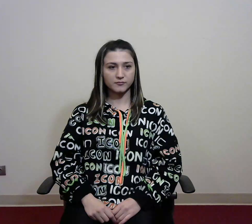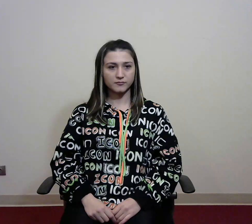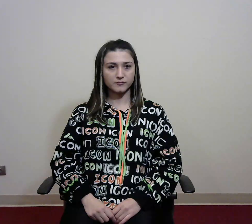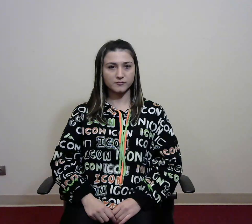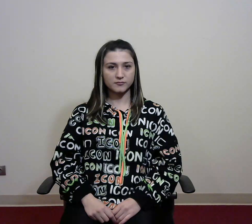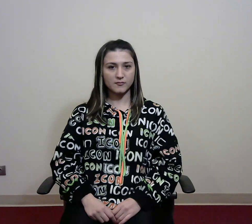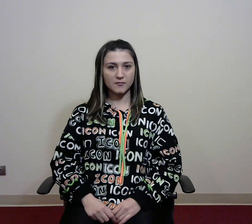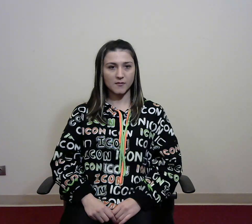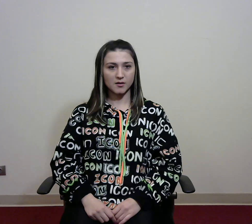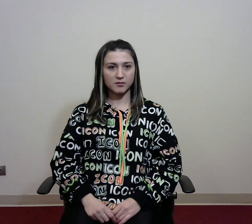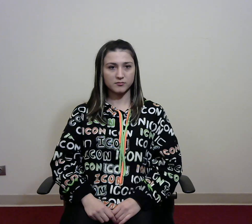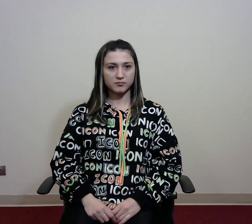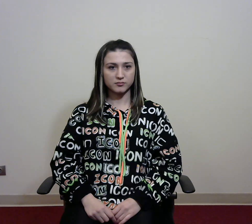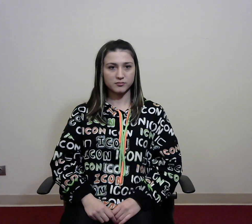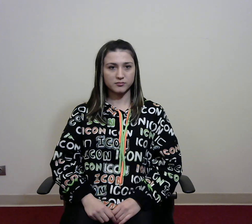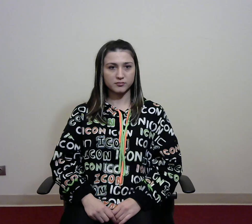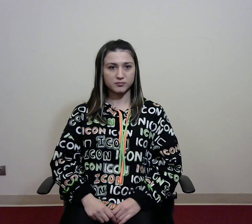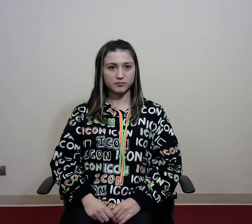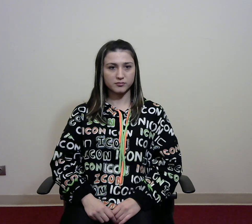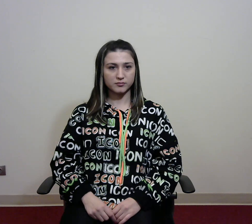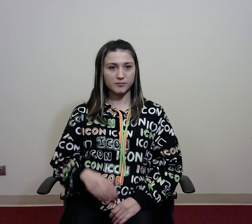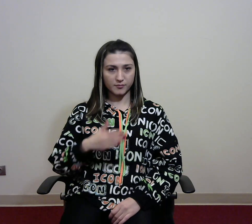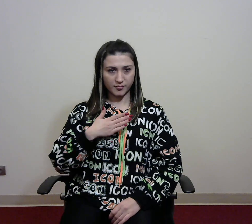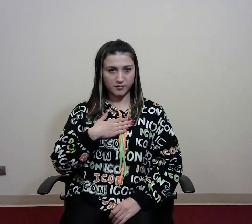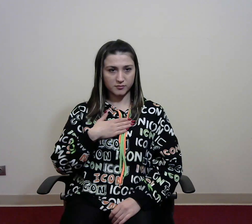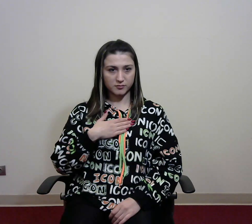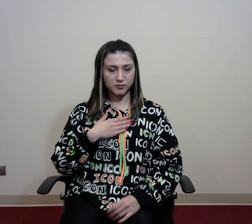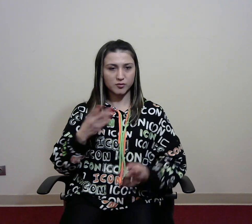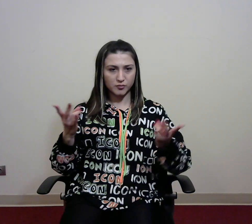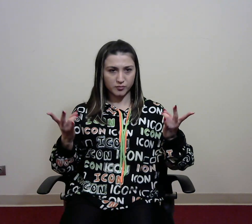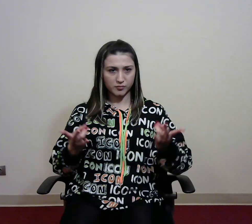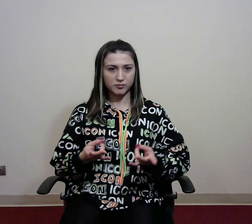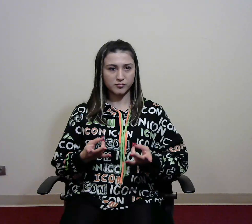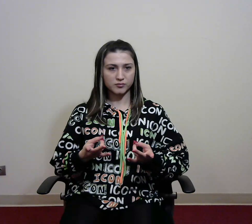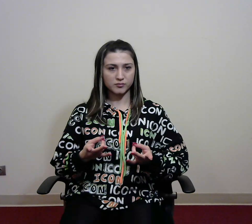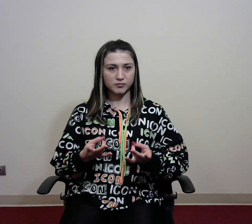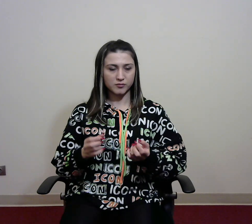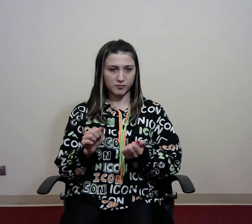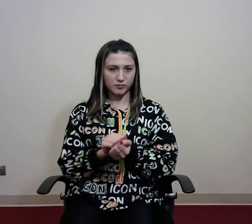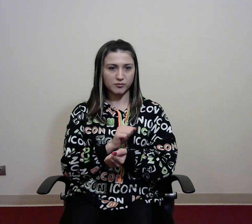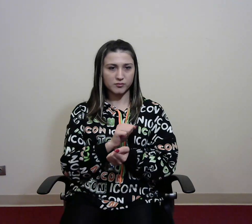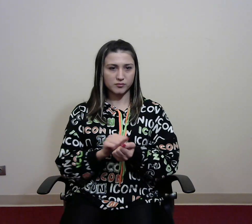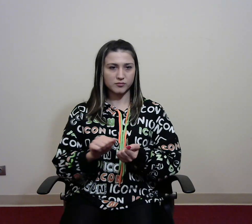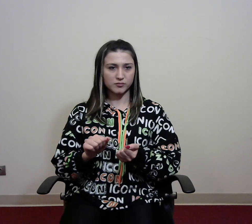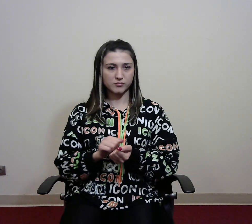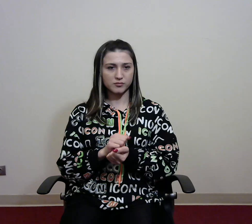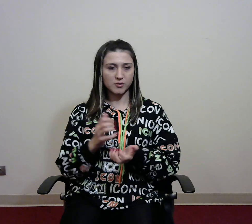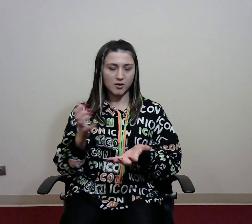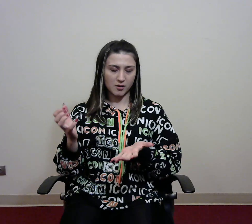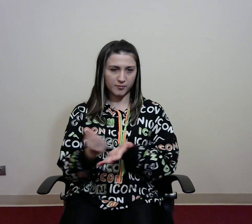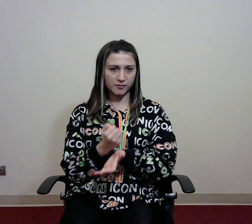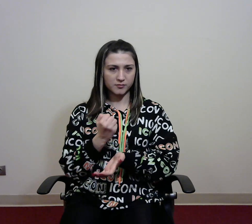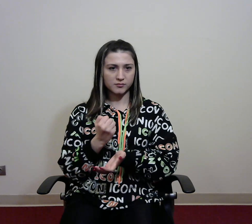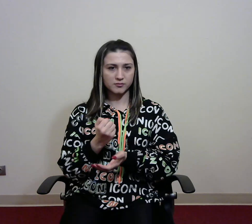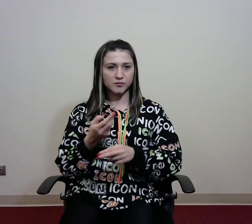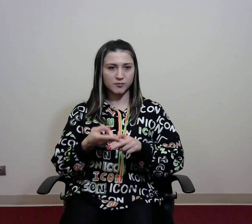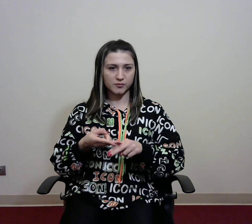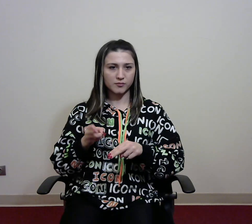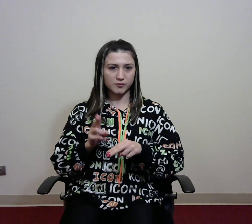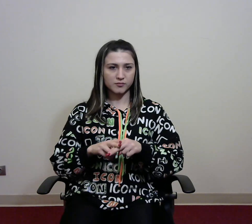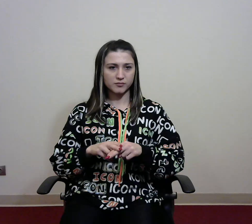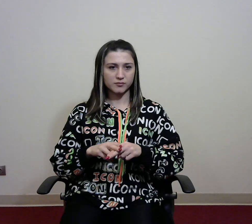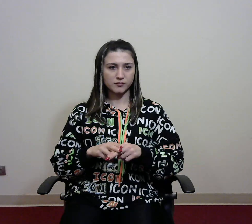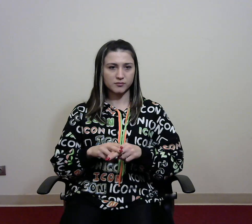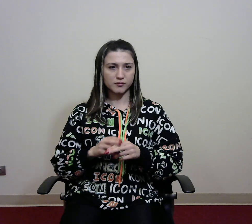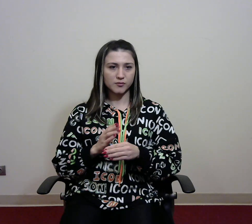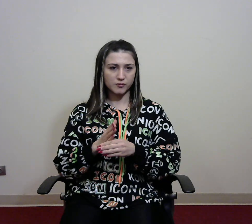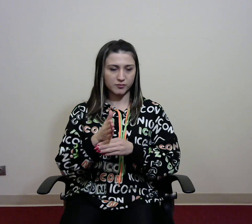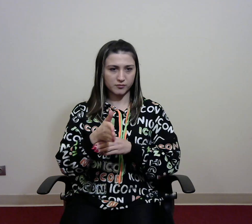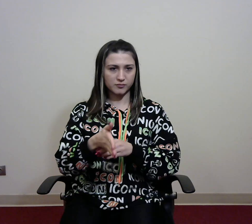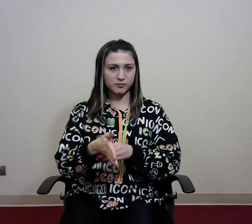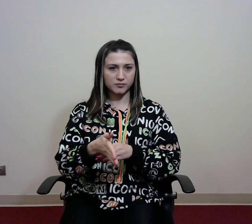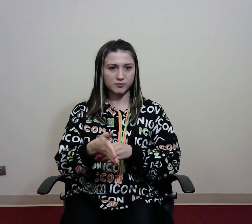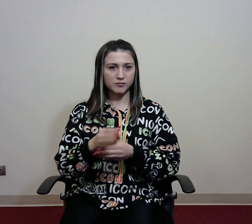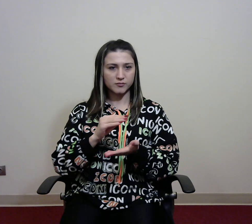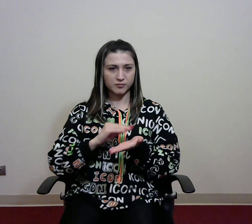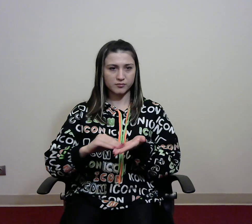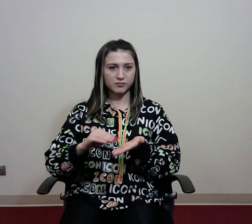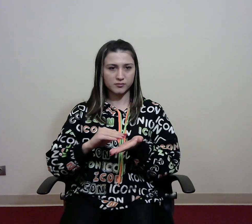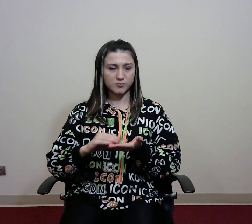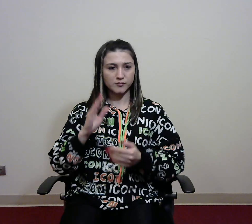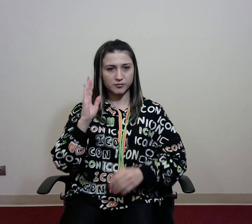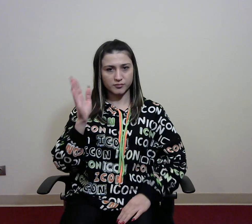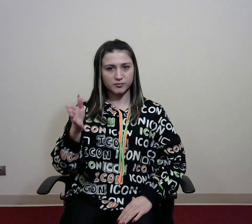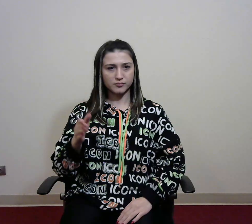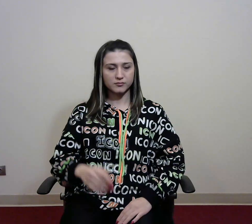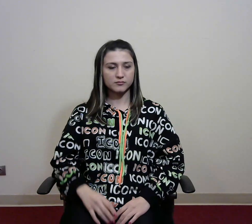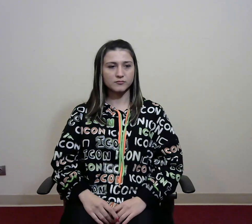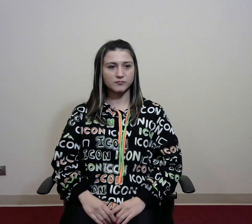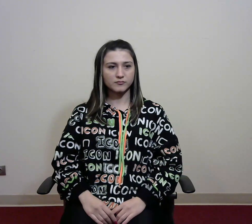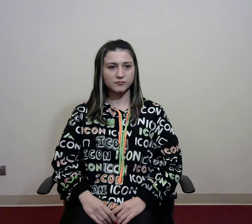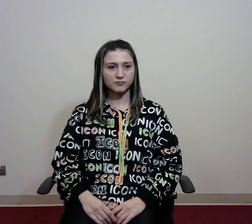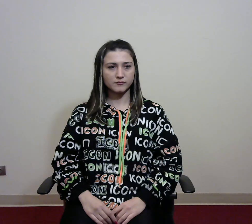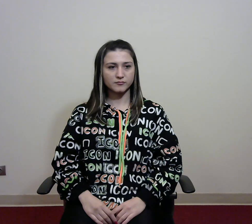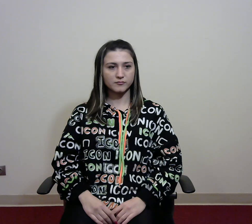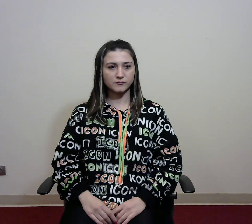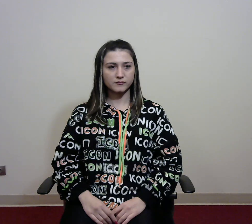Mən lazımlı kağızları tapmaq üçün müraciət yazacam